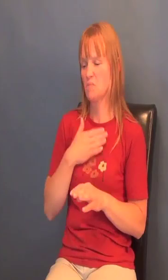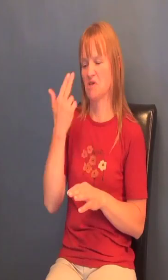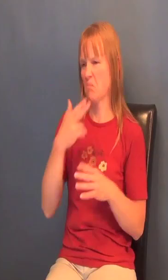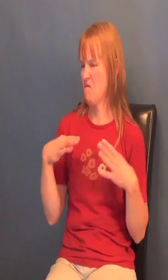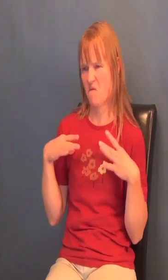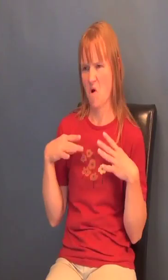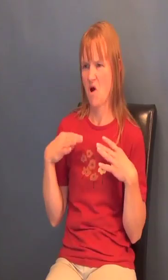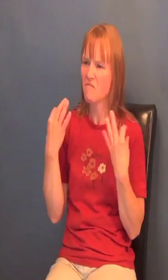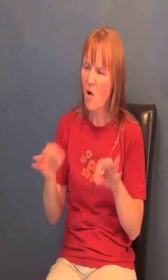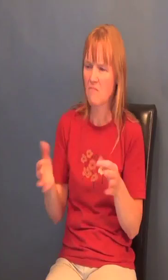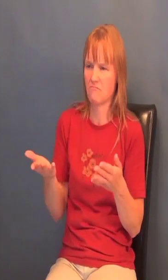A w sobotę i niedzielę mam wolne.